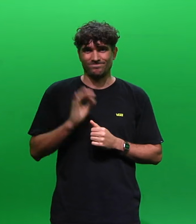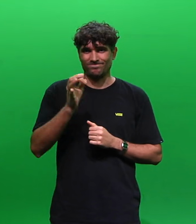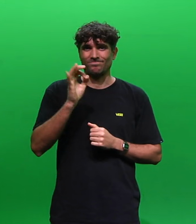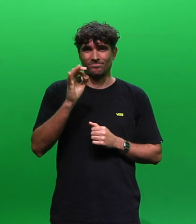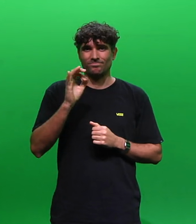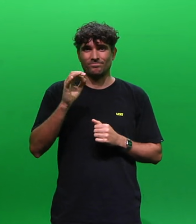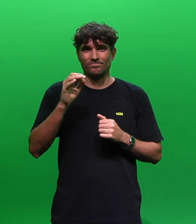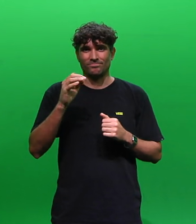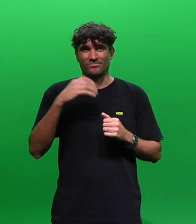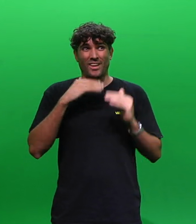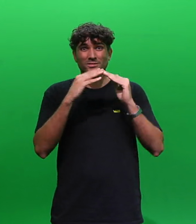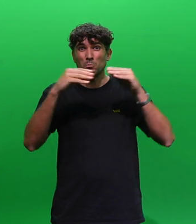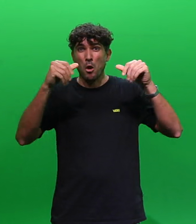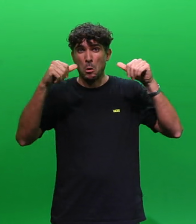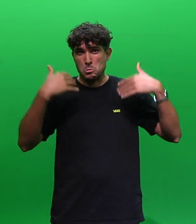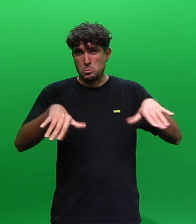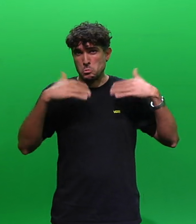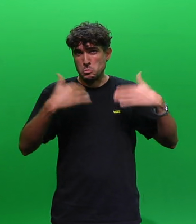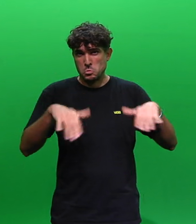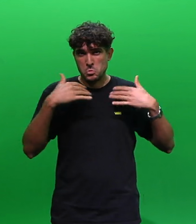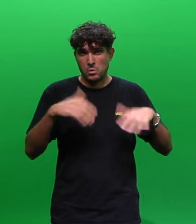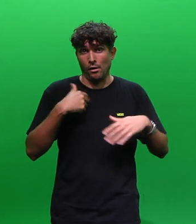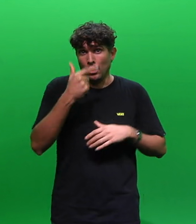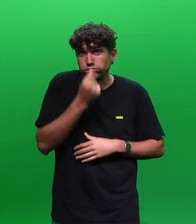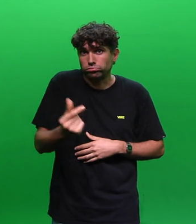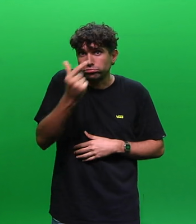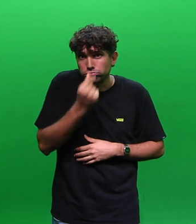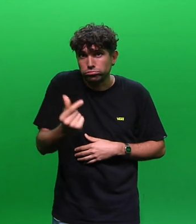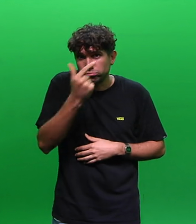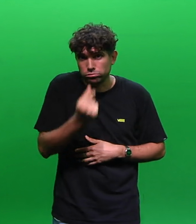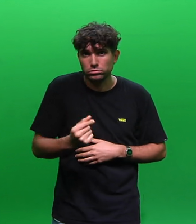Sí, a casa hi ha molta pols i em moco molt.